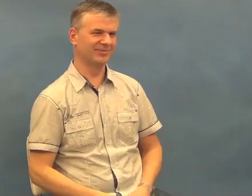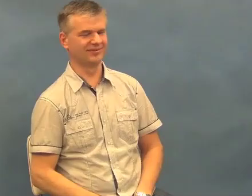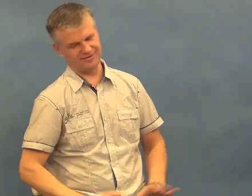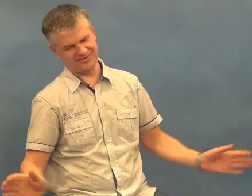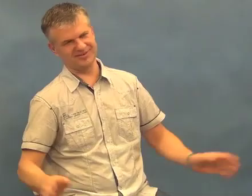Koniec.